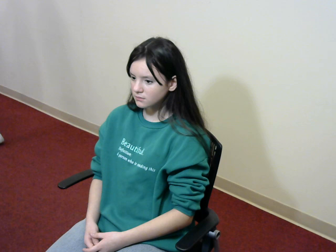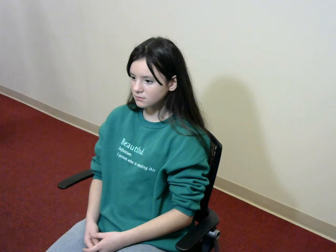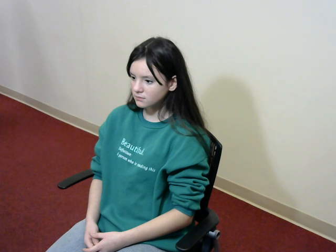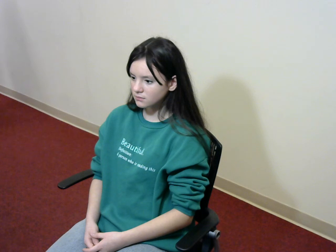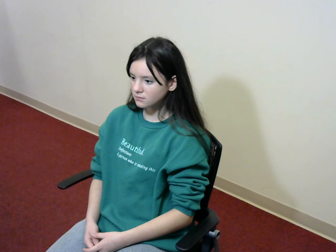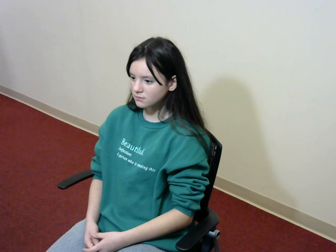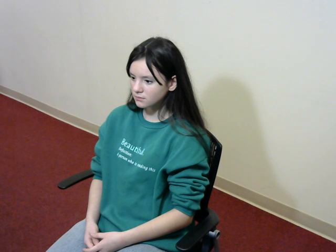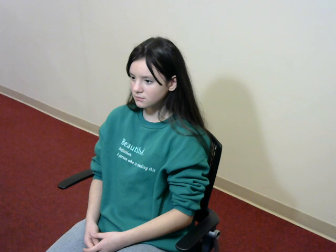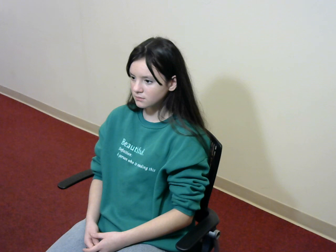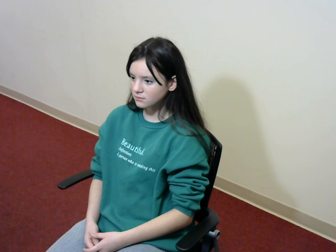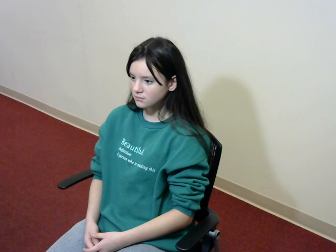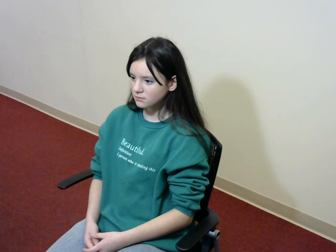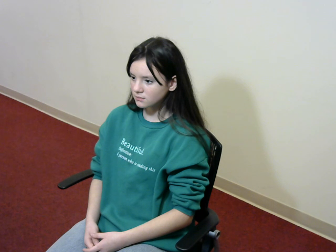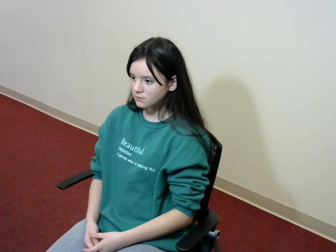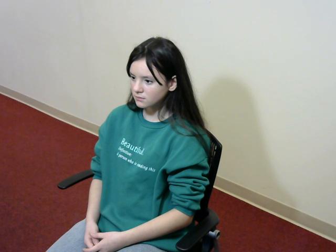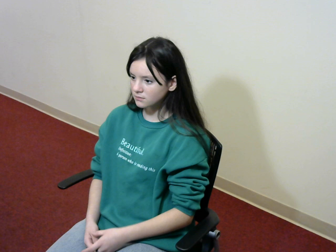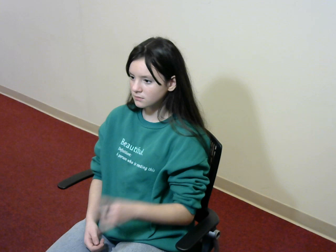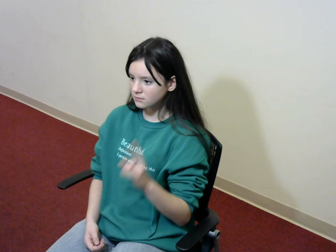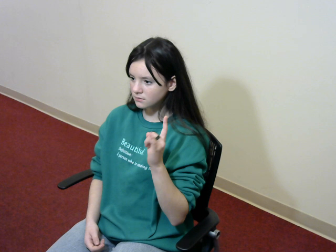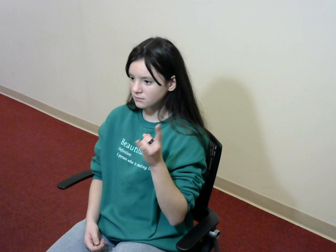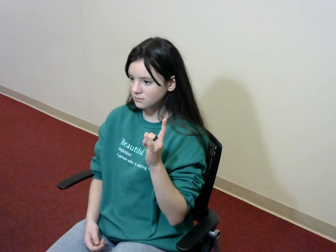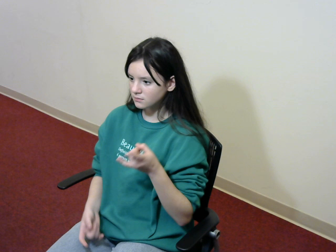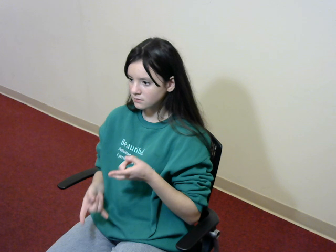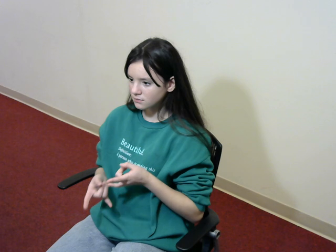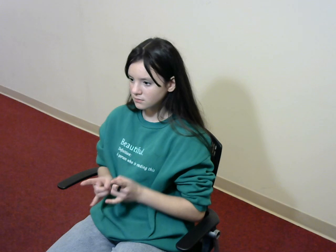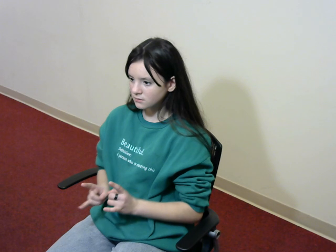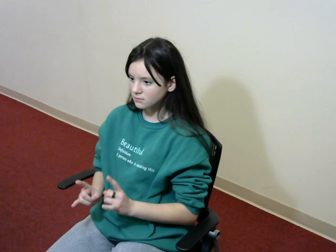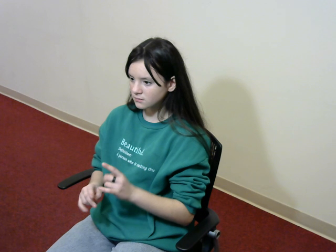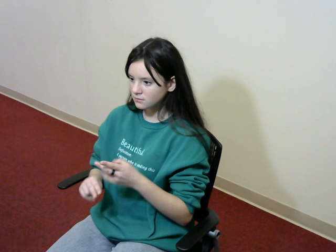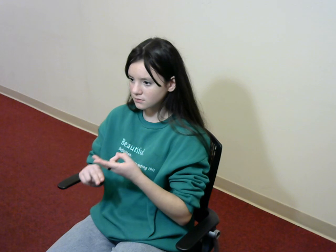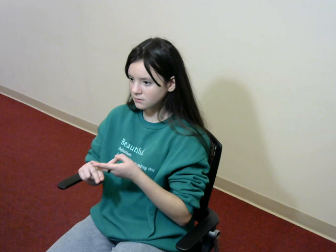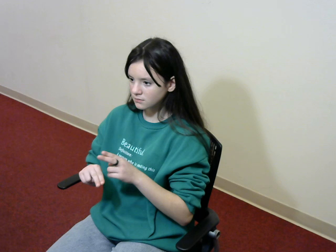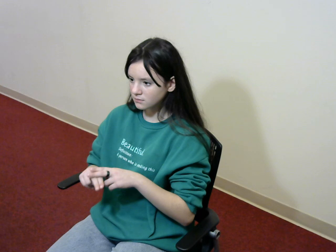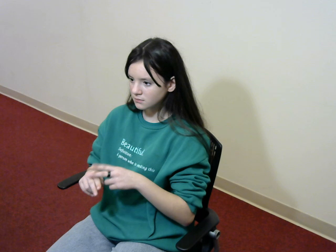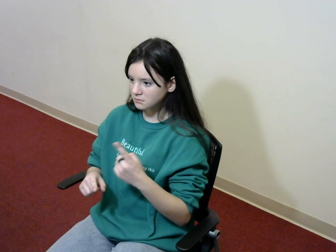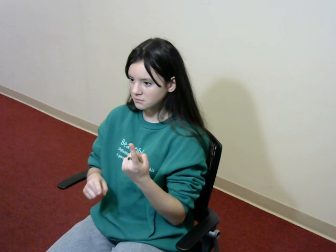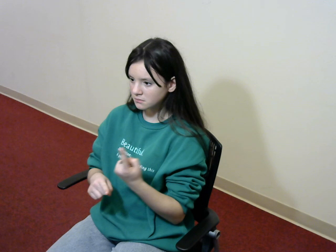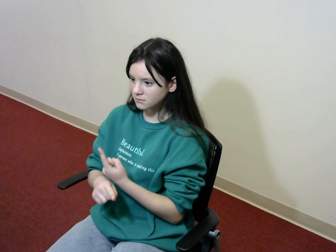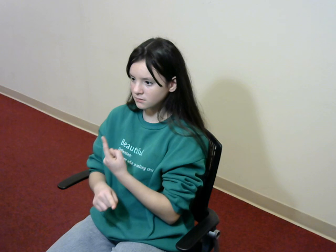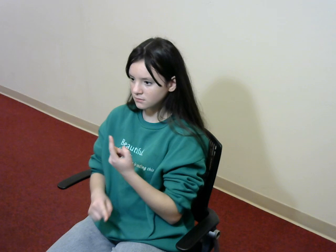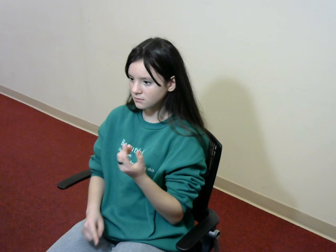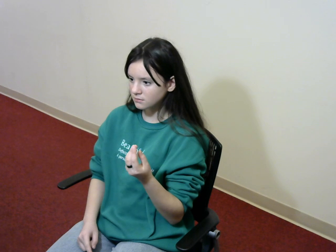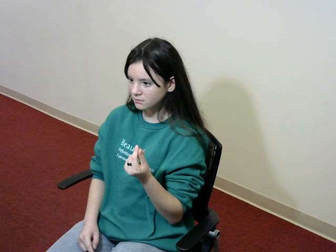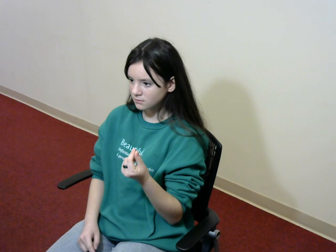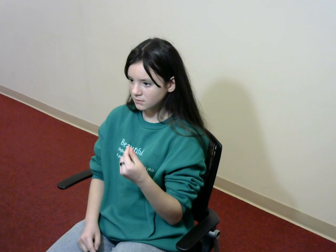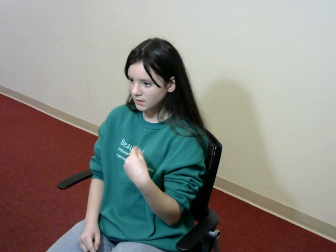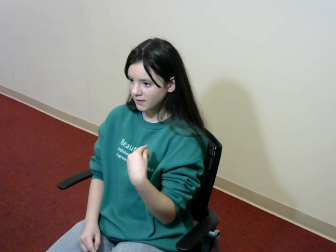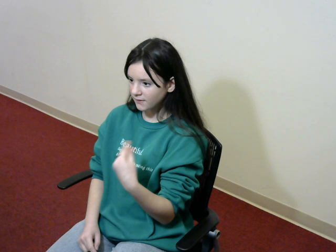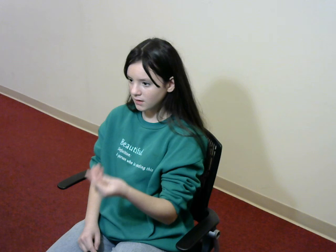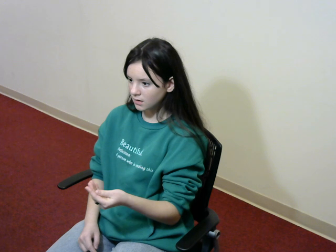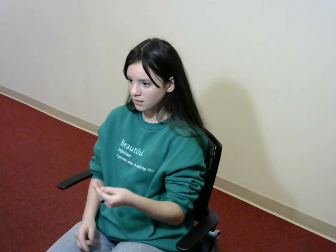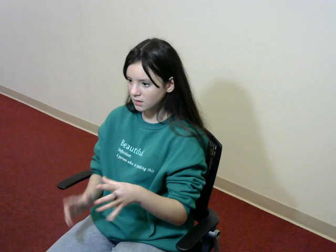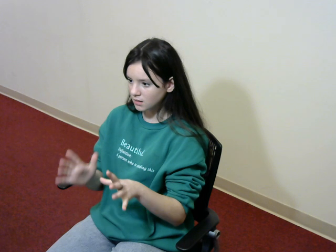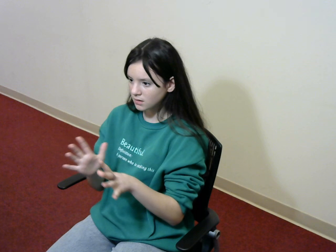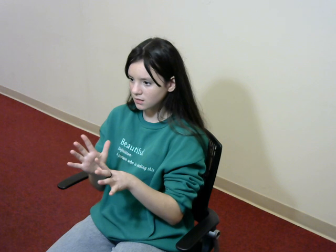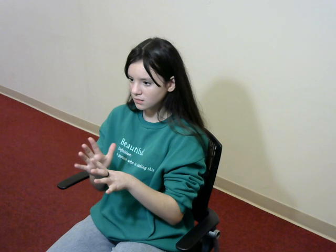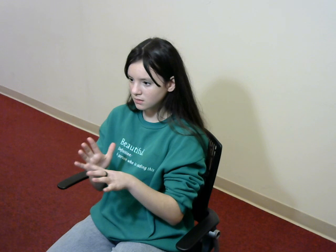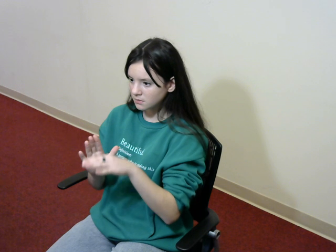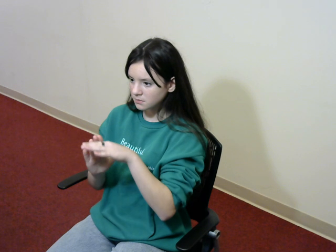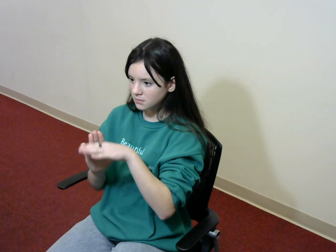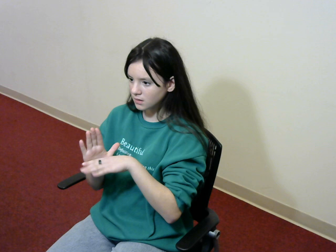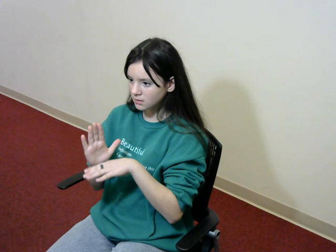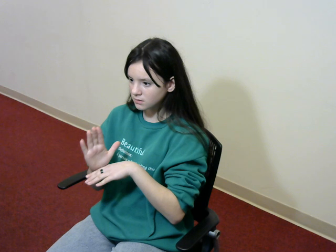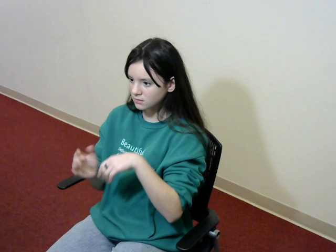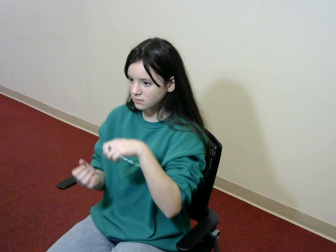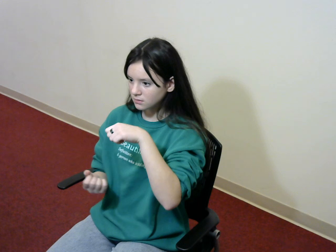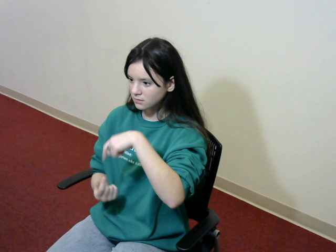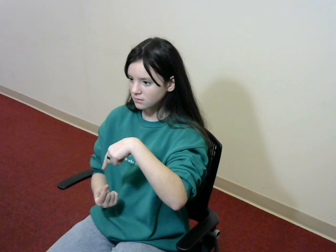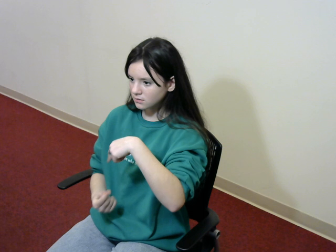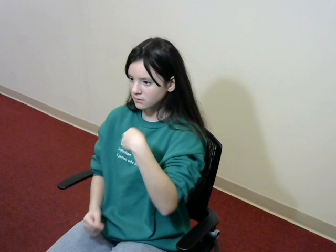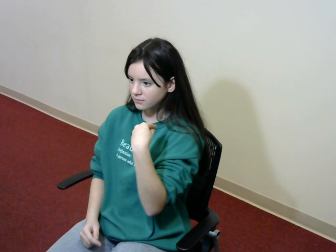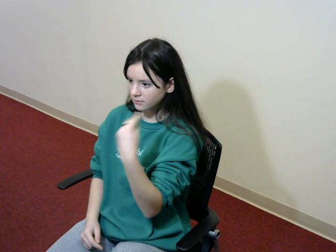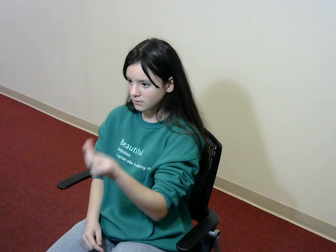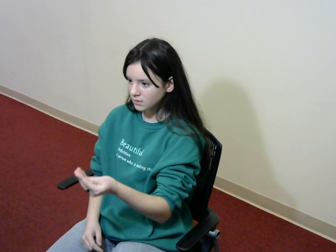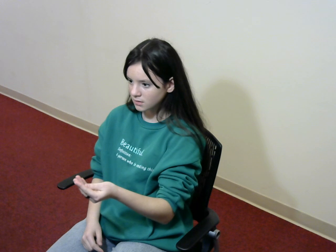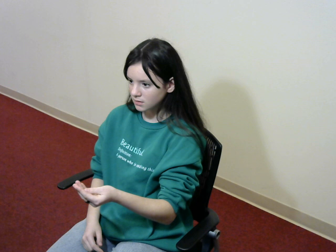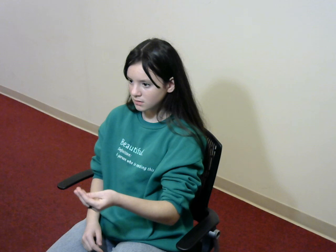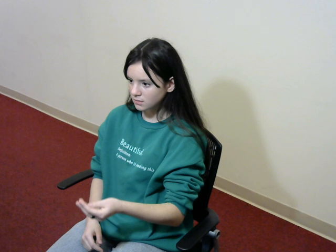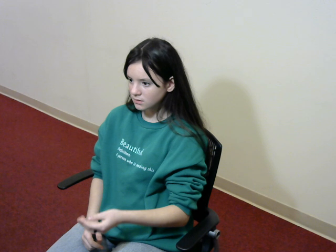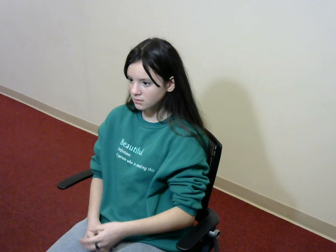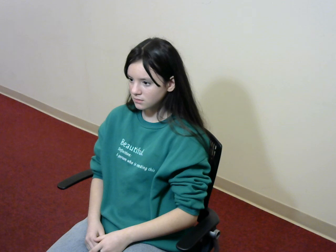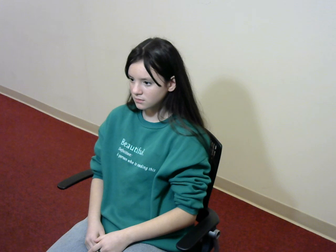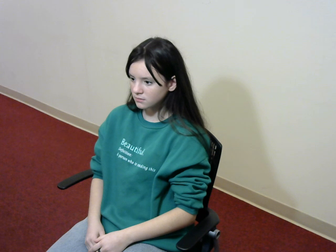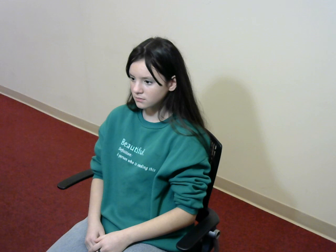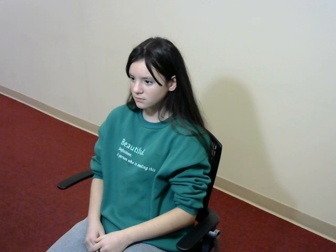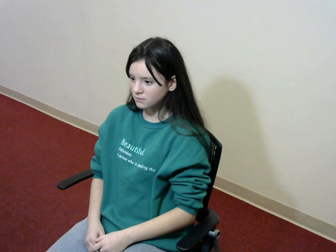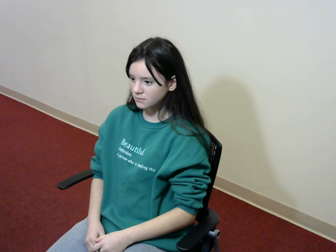Uşağın doğulmasına görə birdəfəlik məbləğin verilməsi elektron qaydaya uyğun verilir